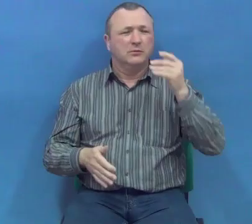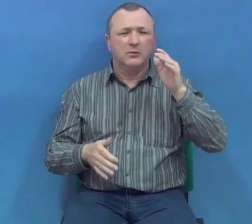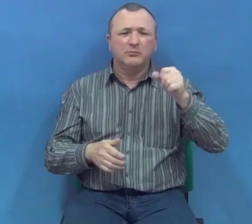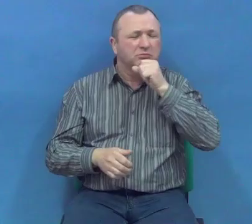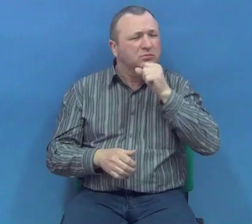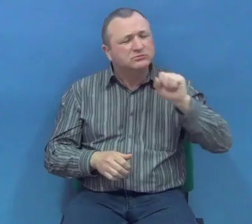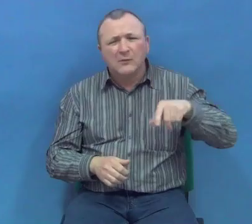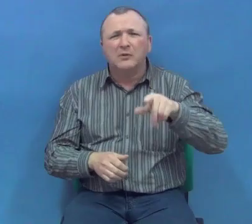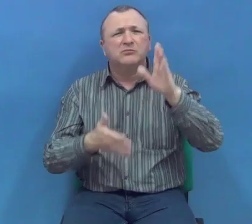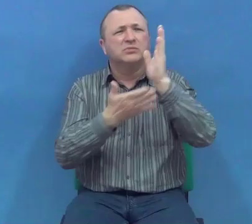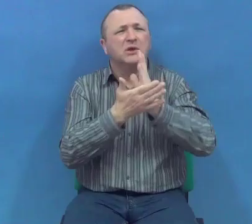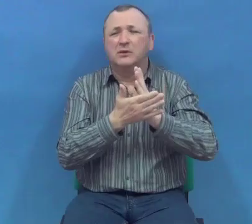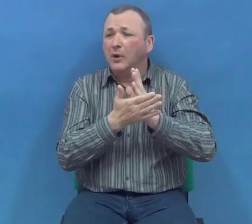Jakaś babcia zobaczyła pękniętą szybę.